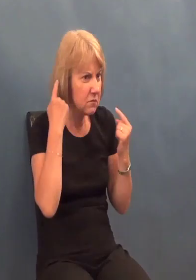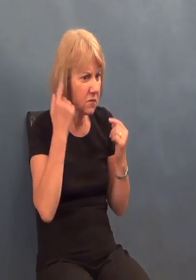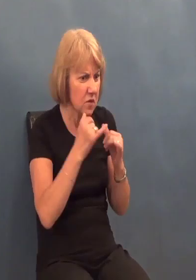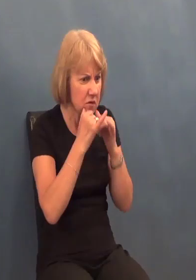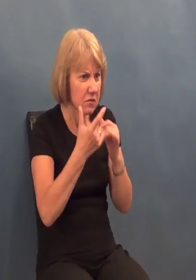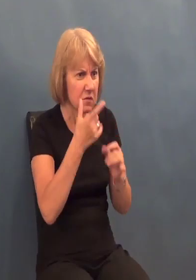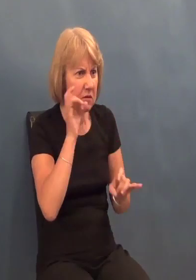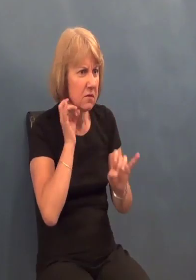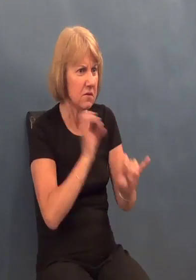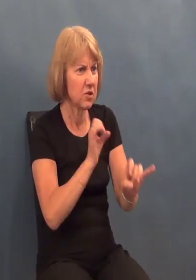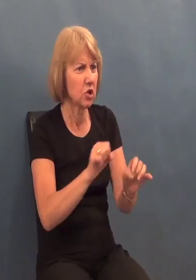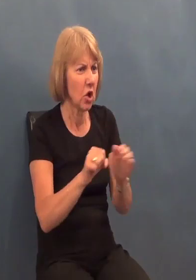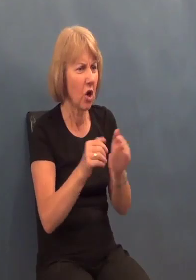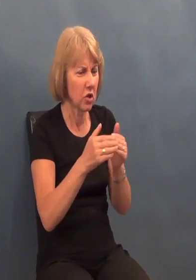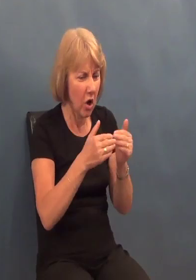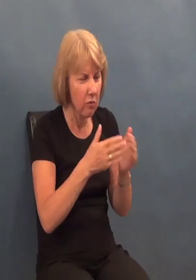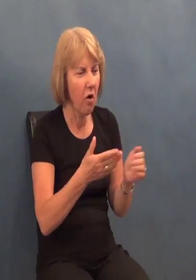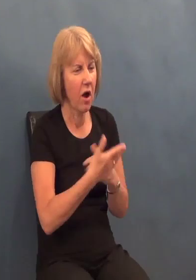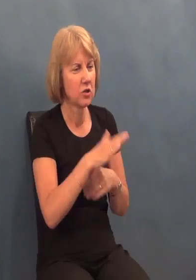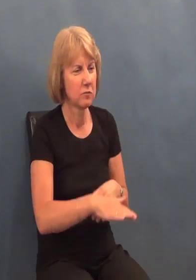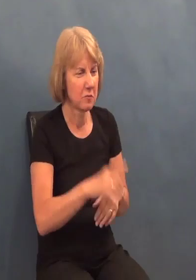Myszka Miki słyszy jakiś hałas i biegnie do domu.